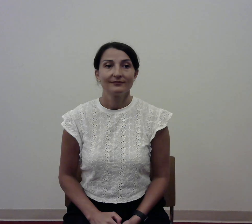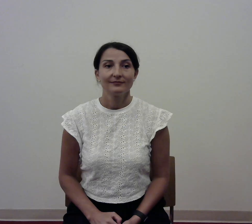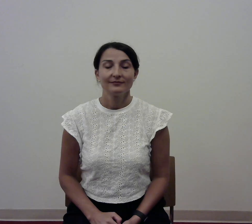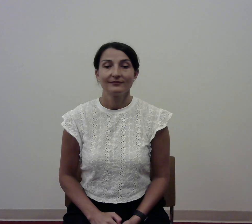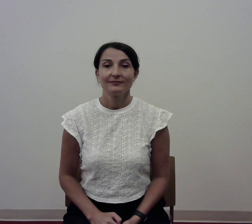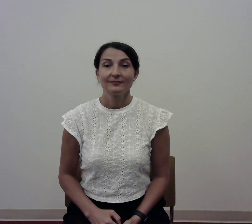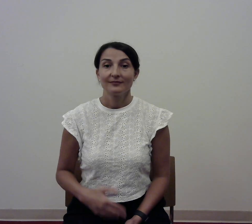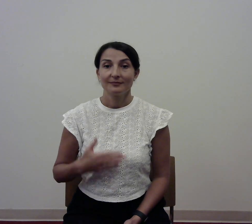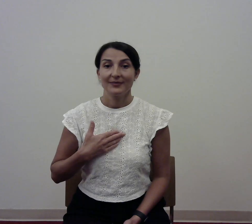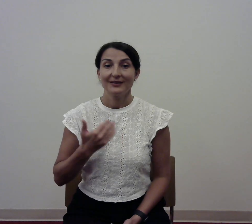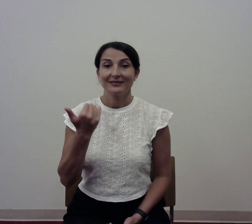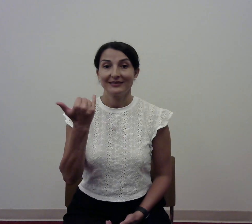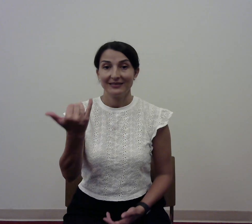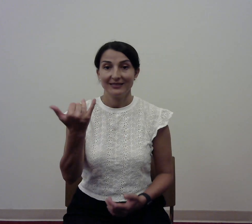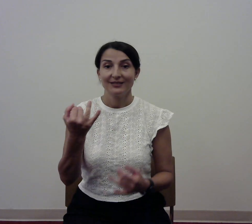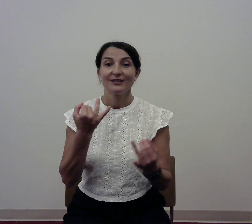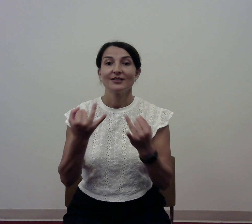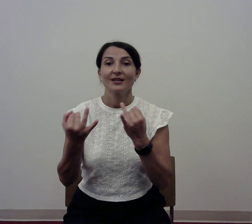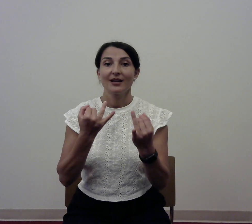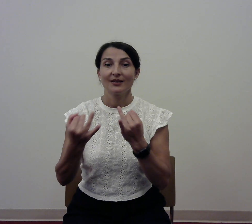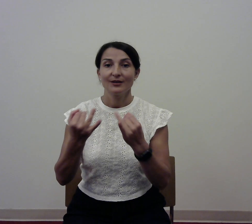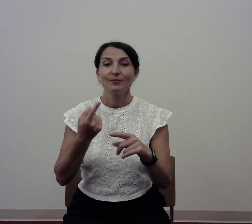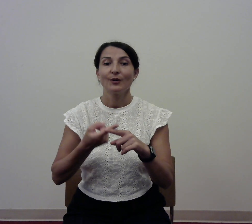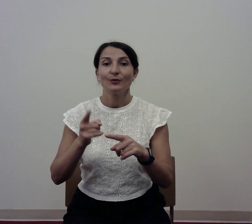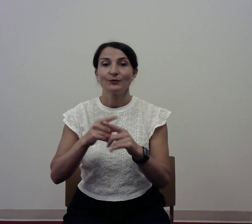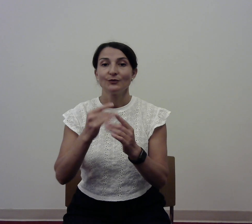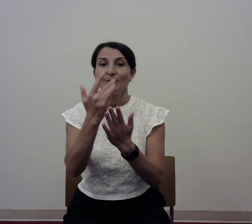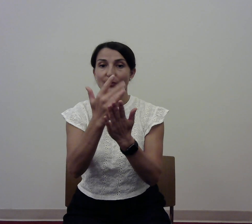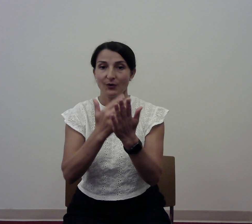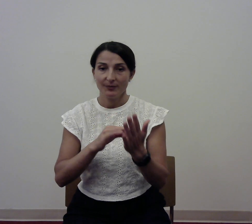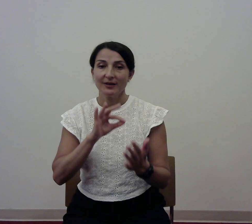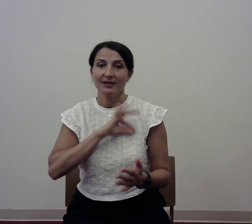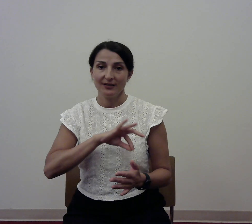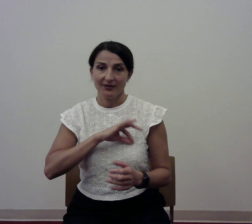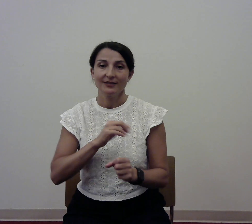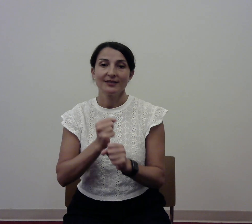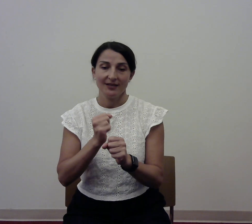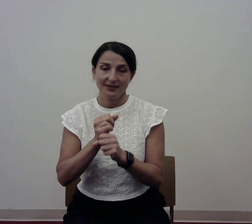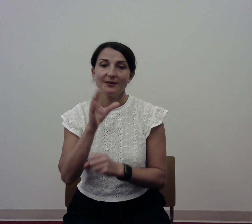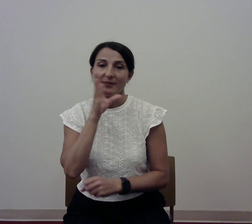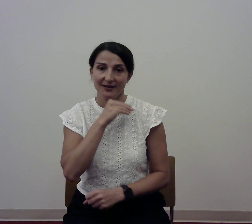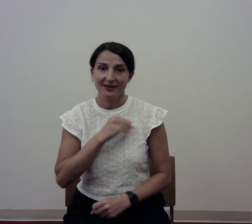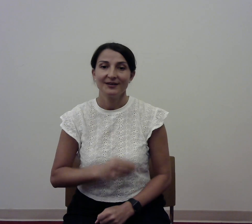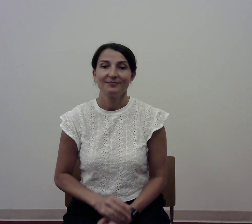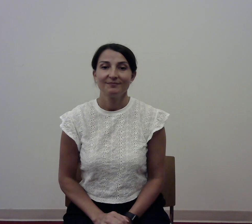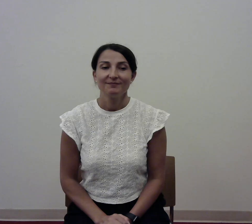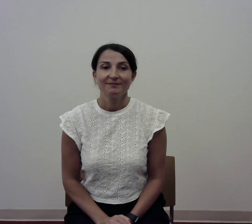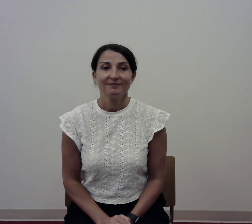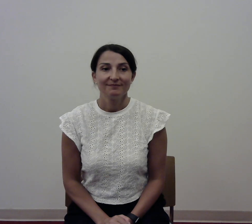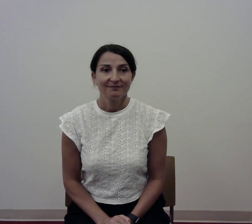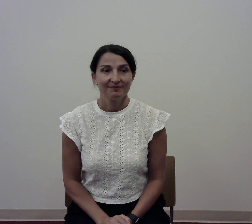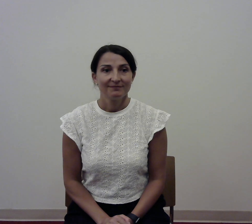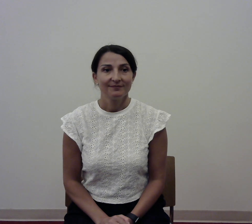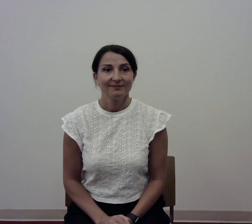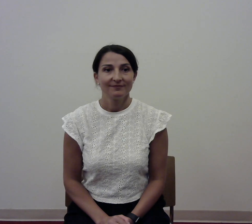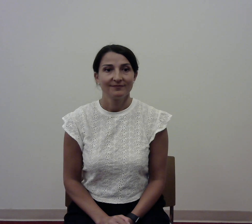Mən sizinlə danışmaq üçün proqramdan istifadə edə bilərəm